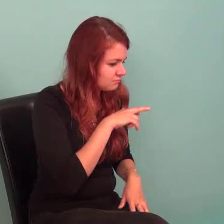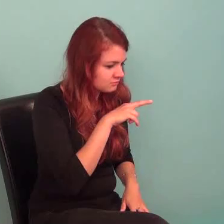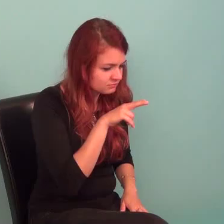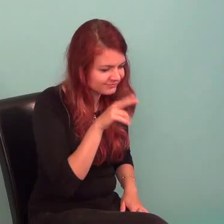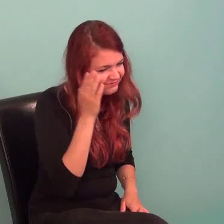Myśli, że zobaczy żabę.